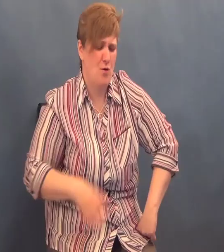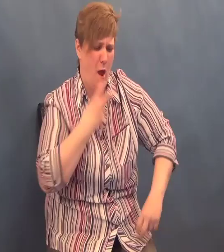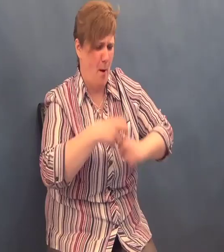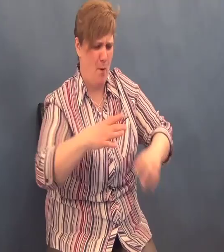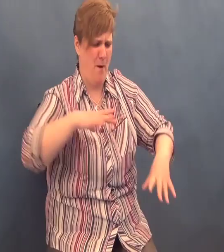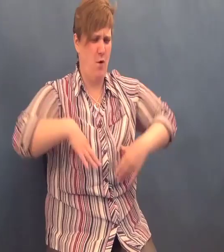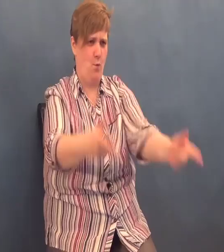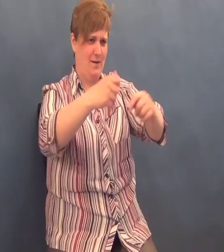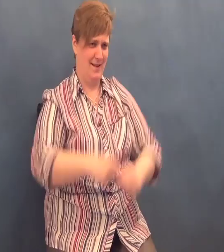Nie ma problemu, mam wolne!